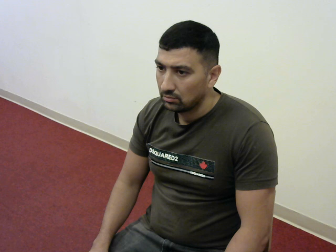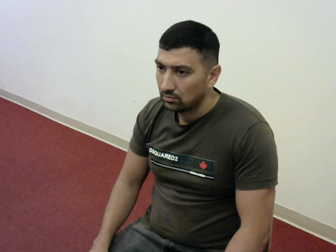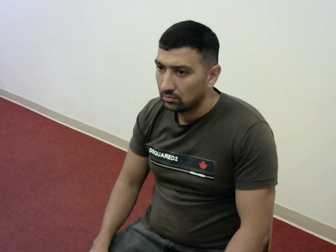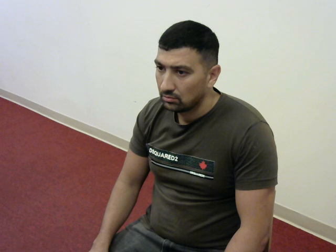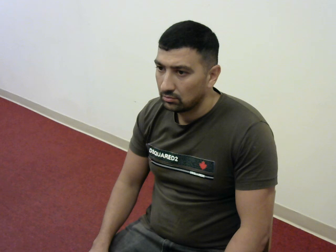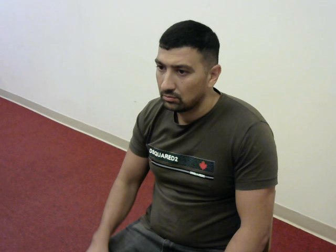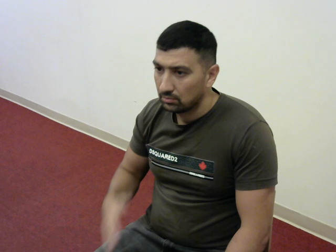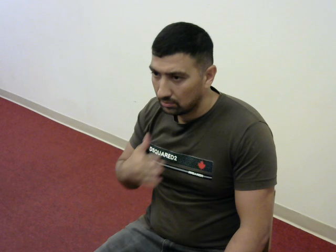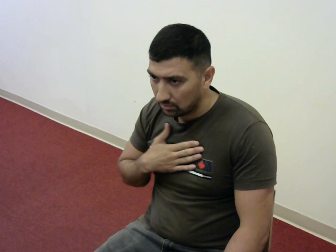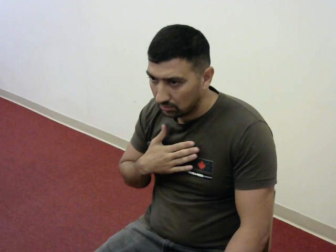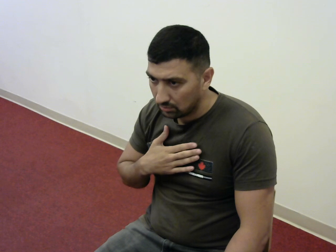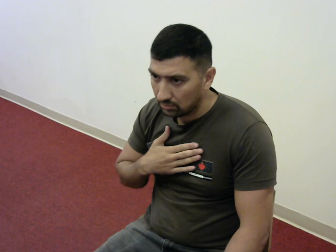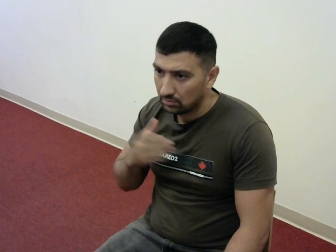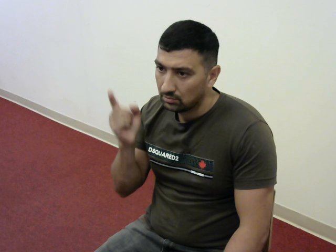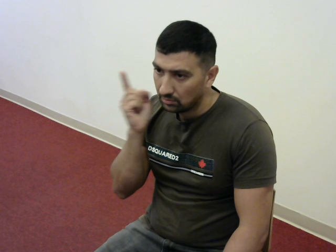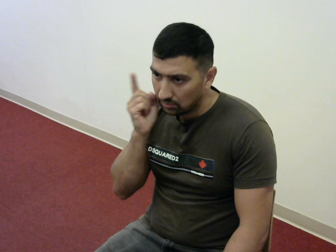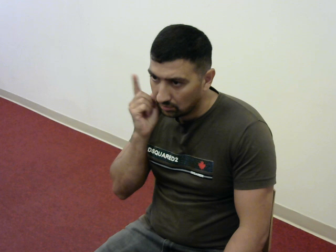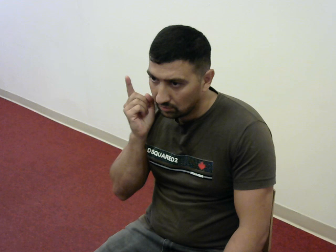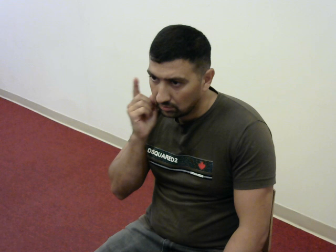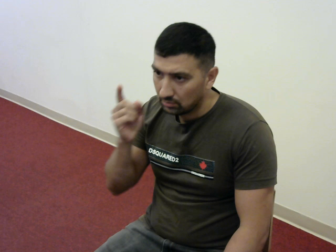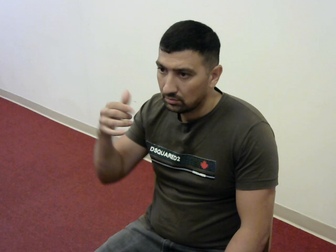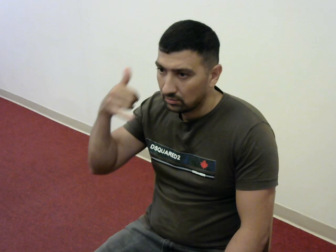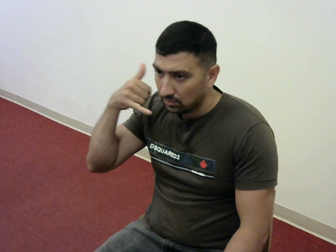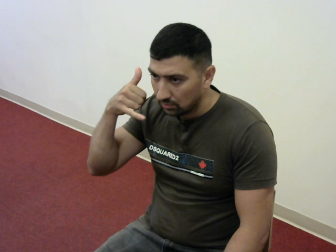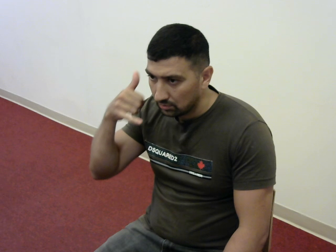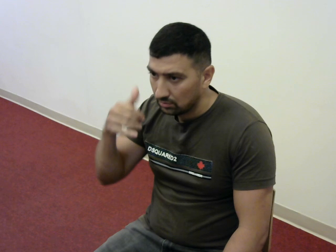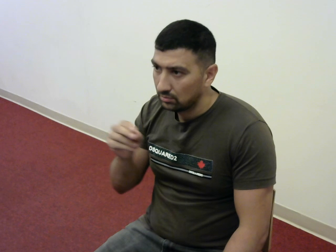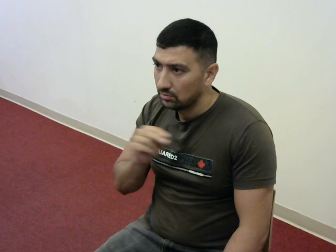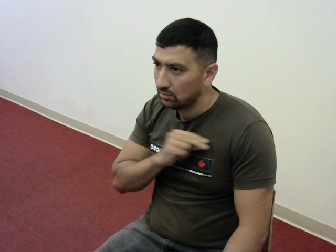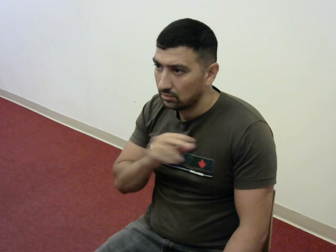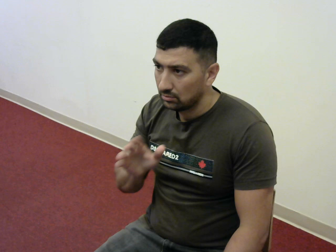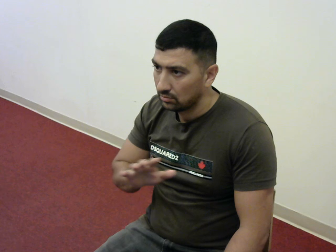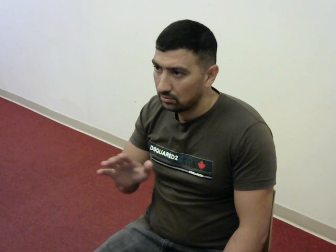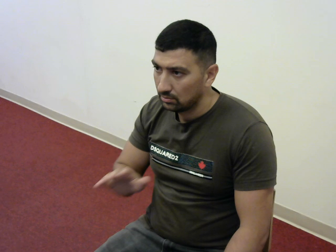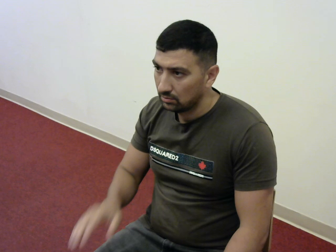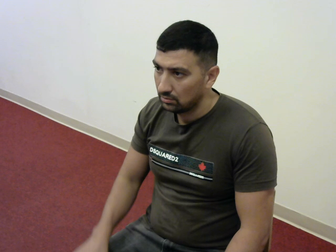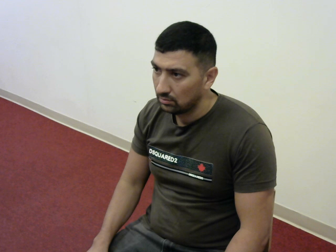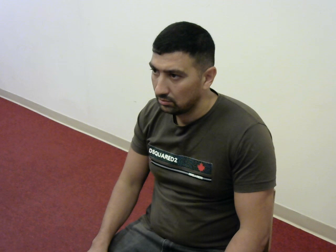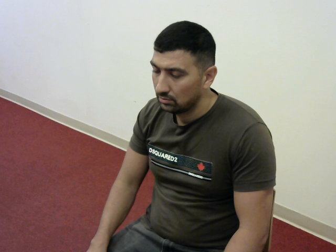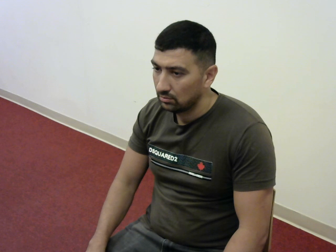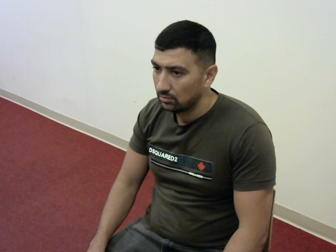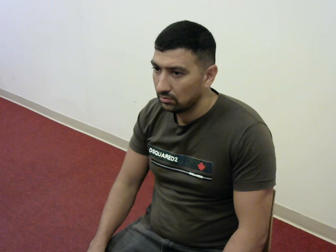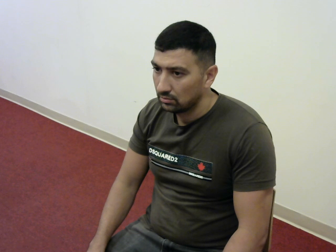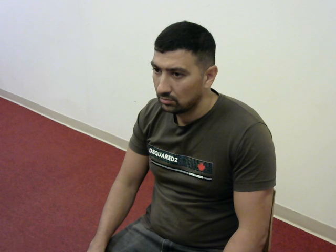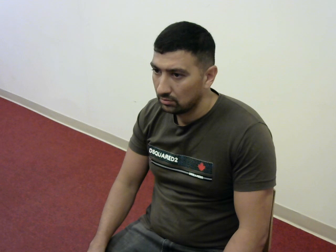Mənim mobil telefonum işləmir